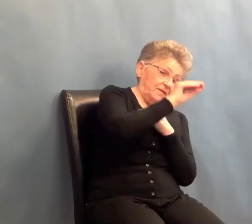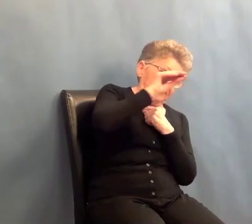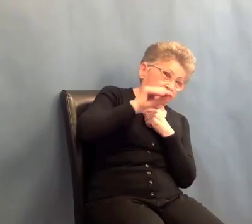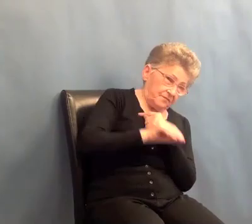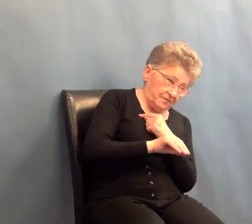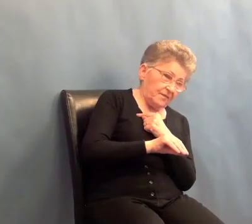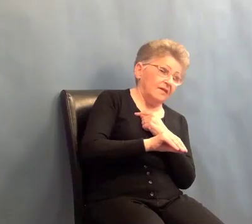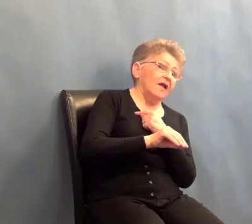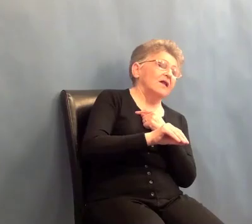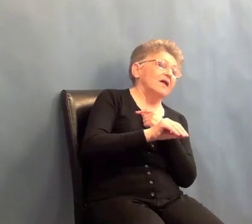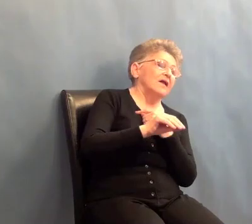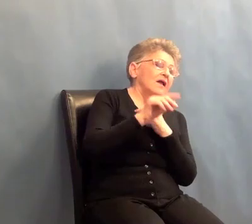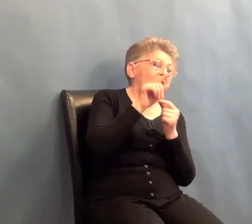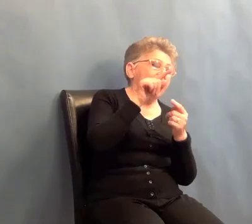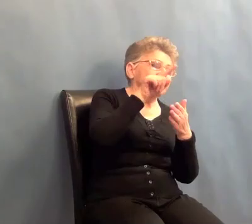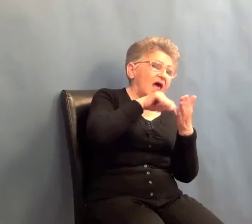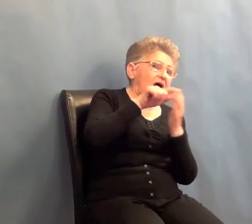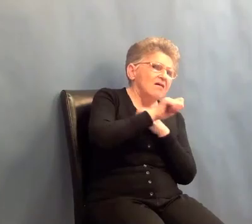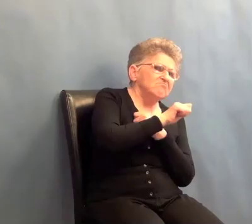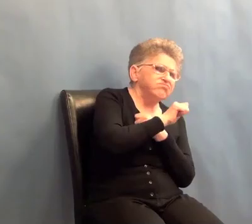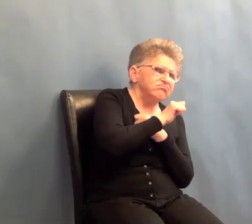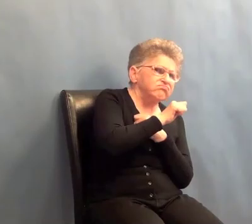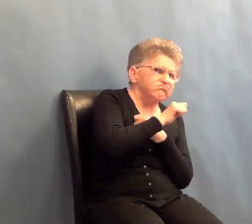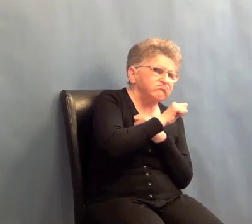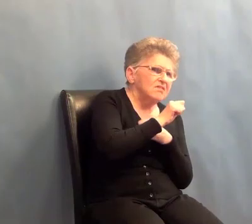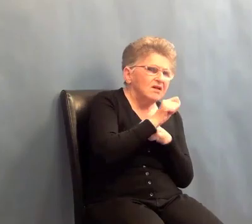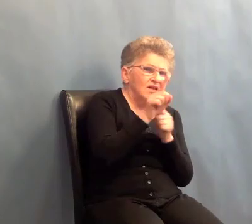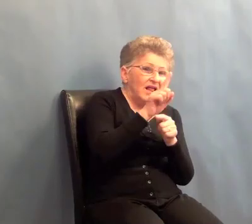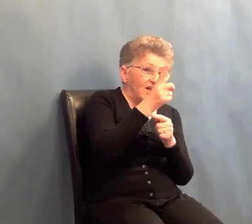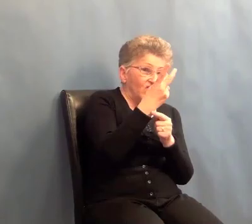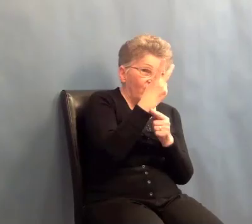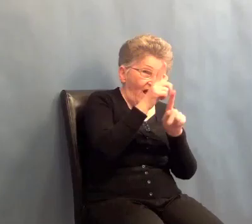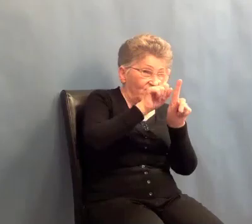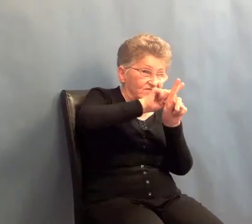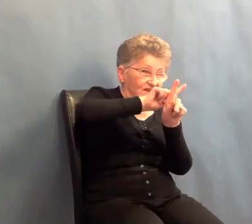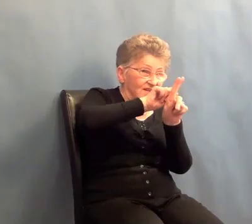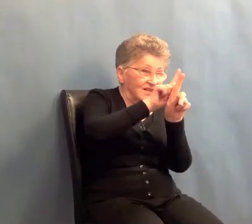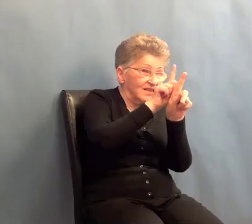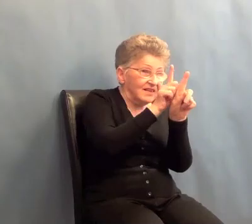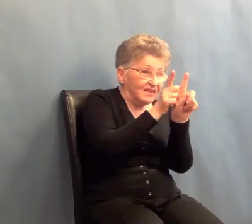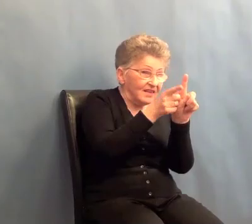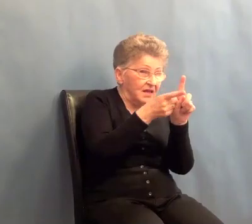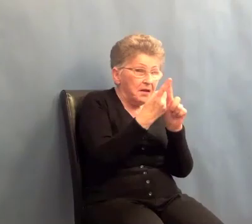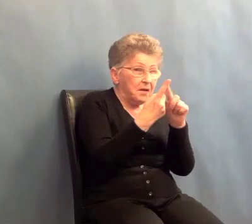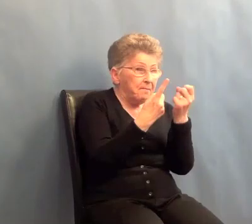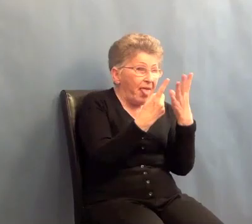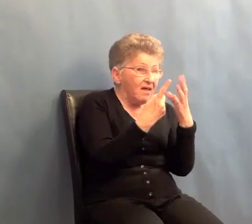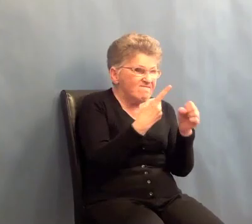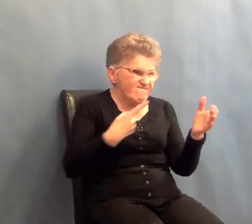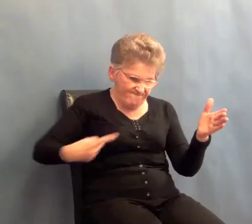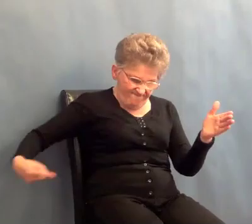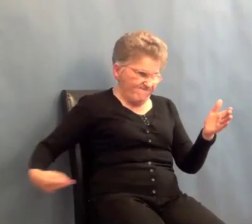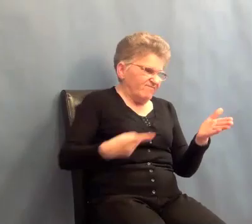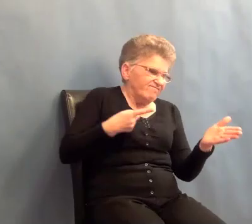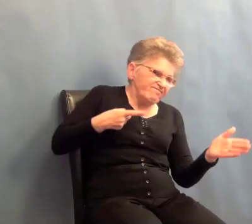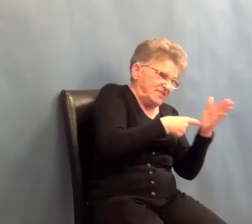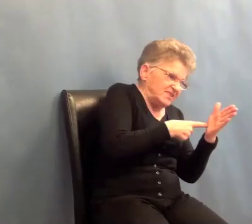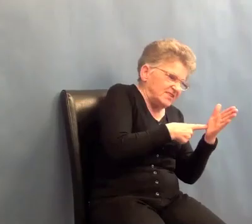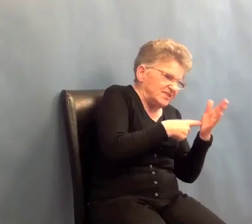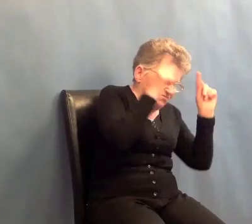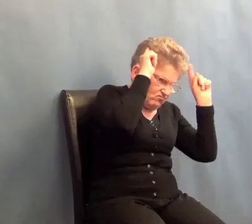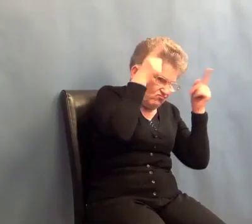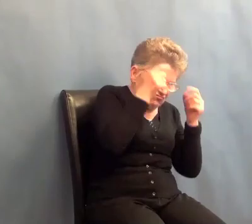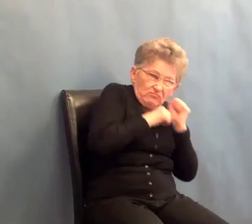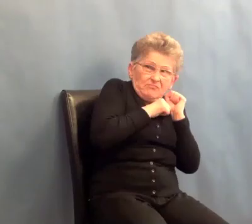Zegar nadal natarczywie dzwonił, wskazówka się przekręciła, wyskoczyła z tarczy i ukłuła Myszkę.